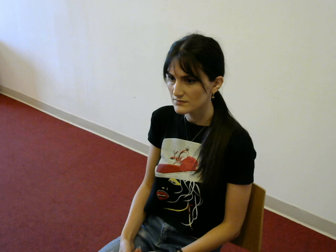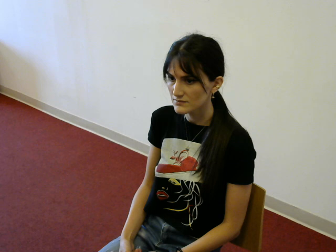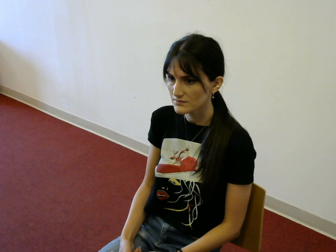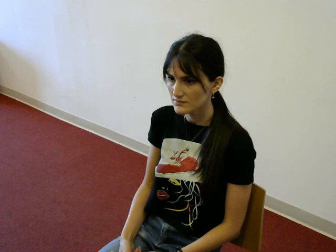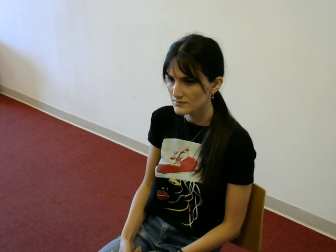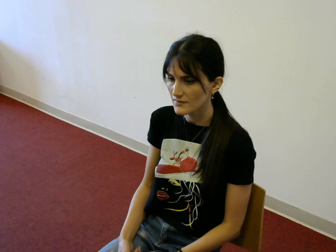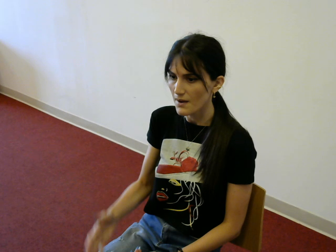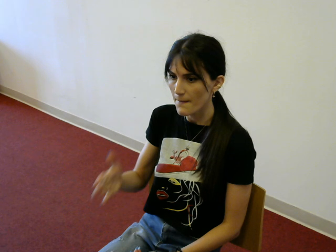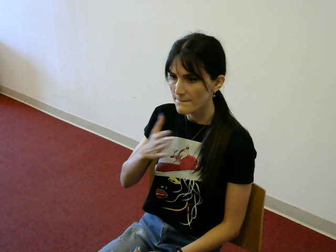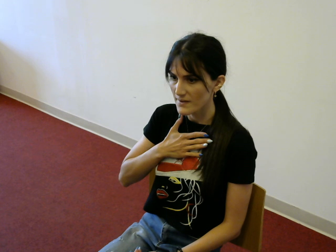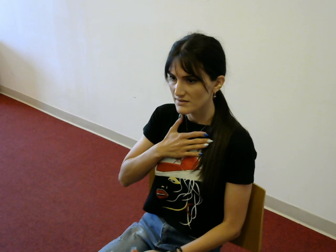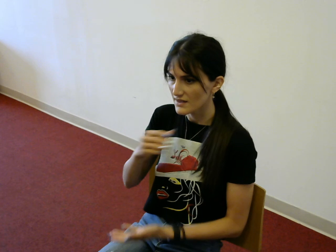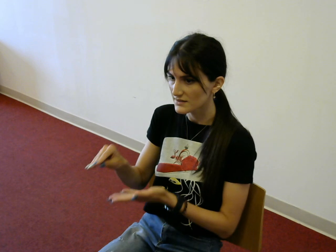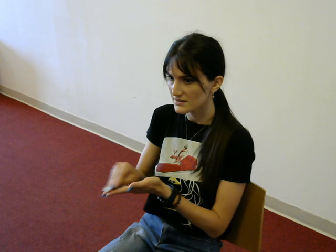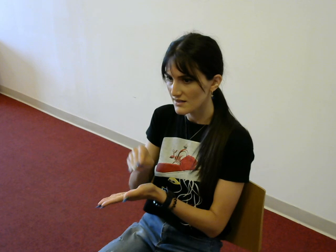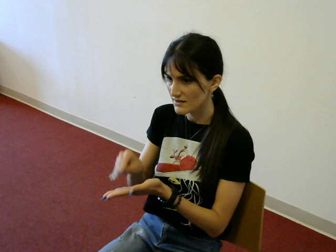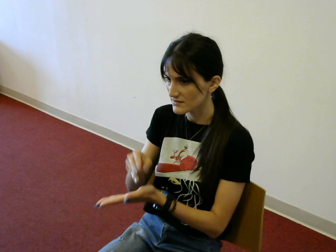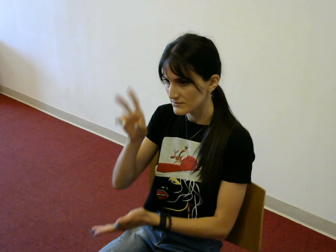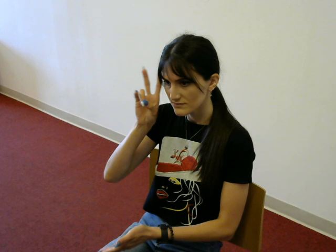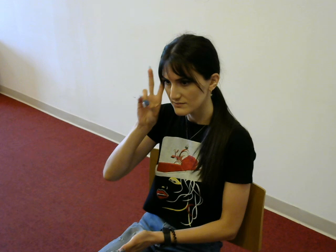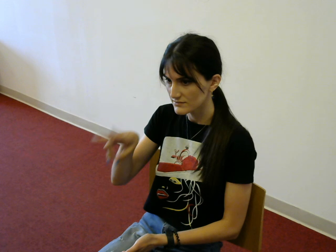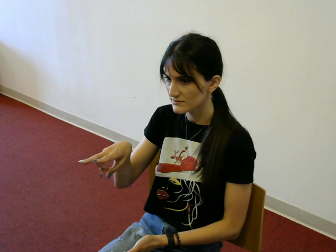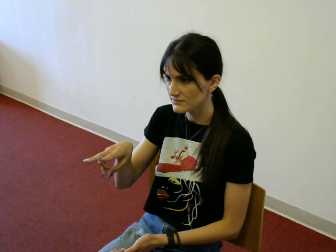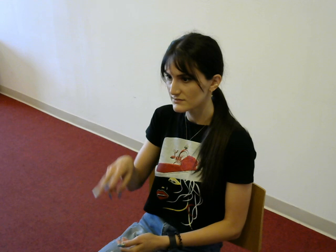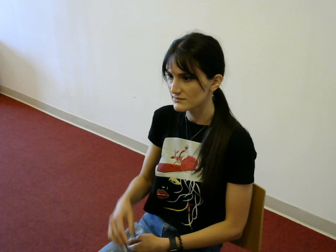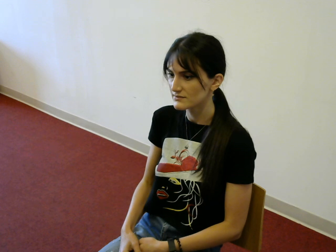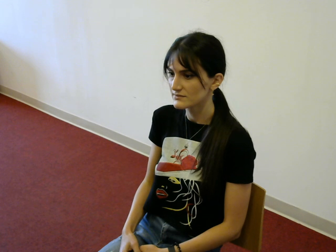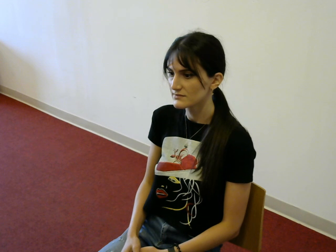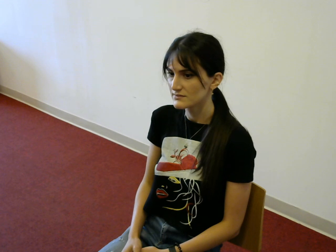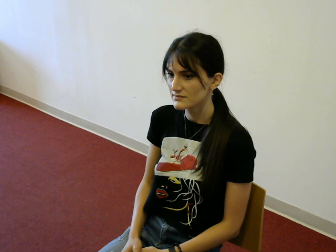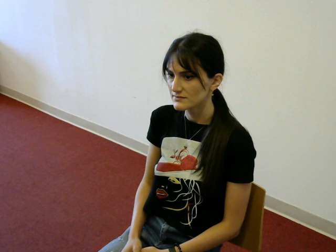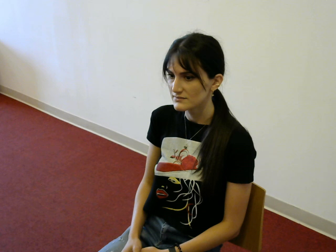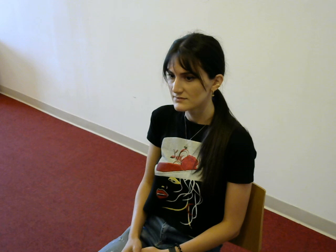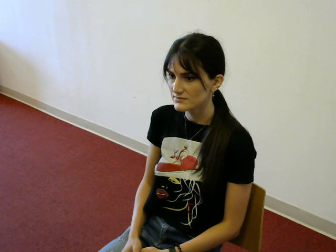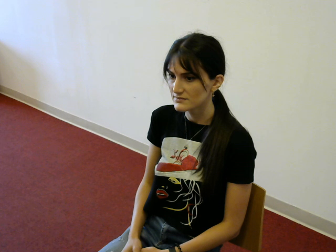Mən yaza bilmirəm